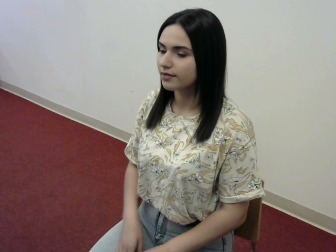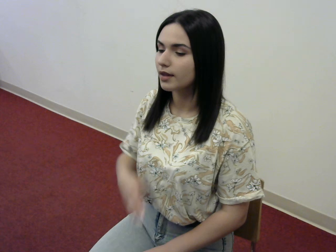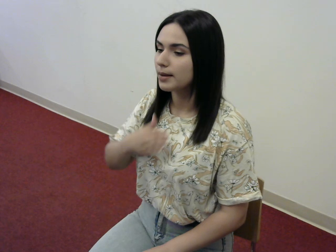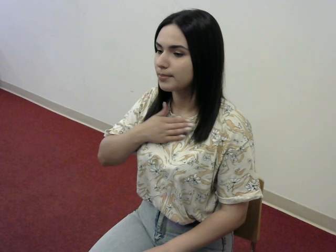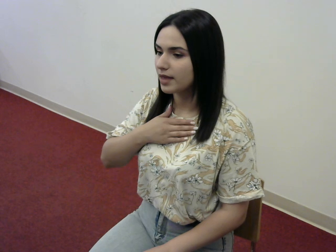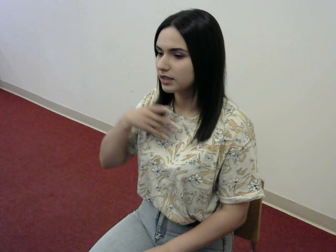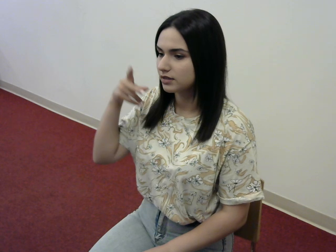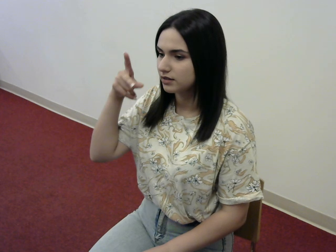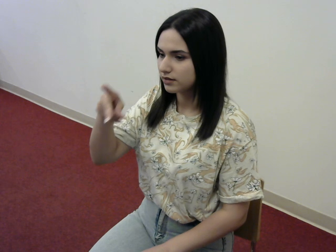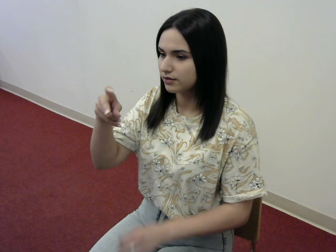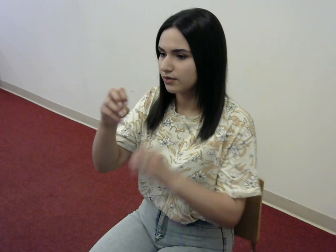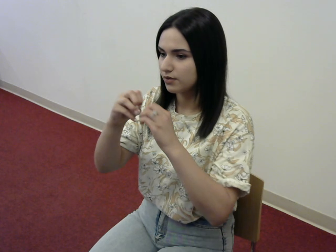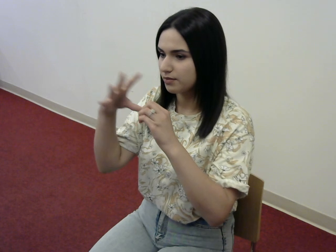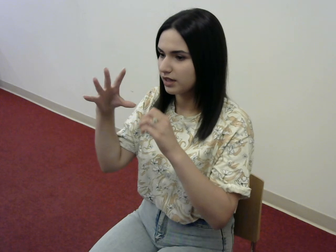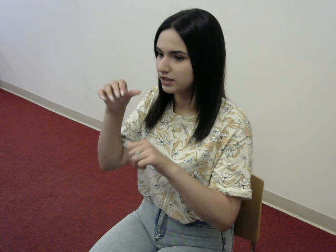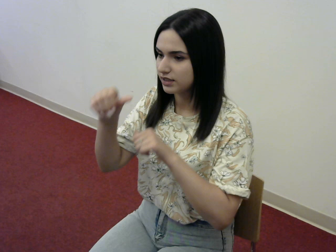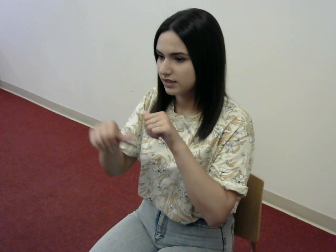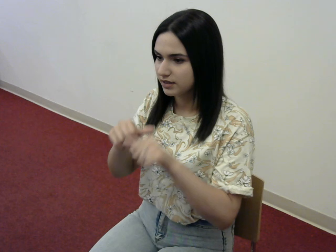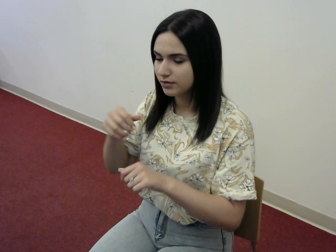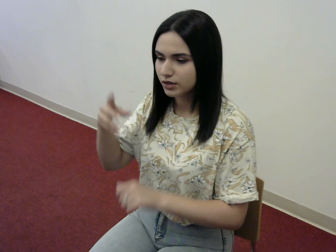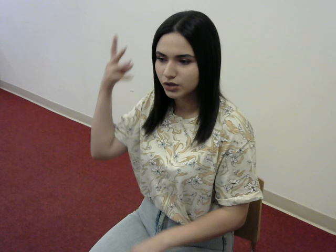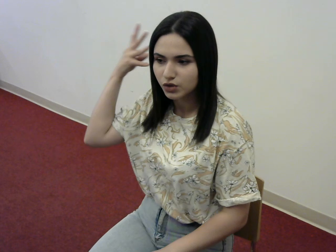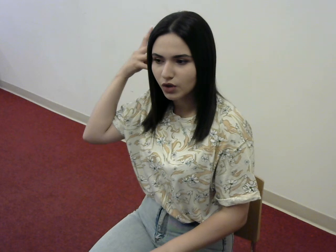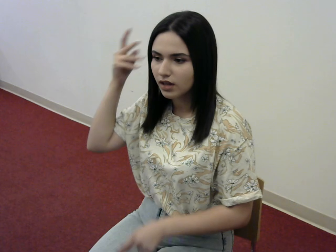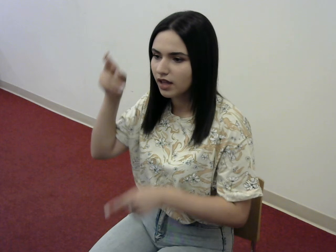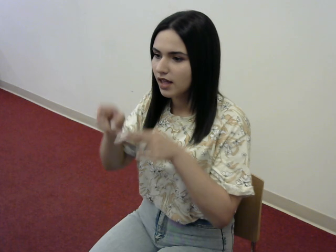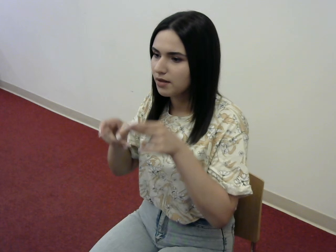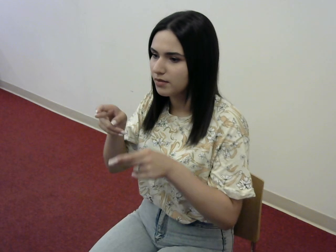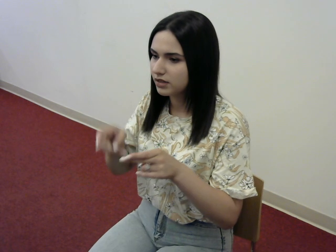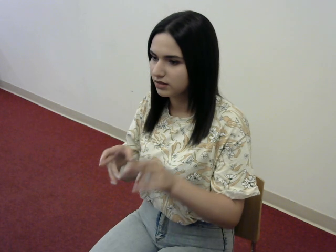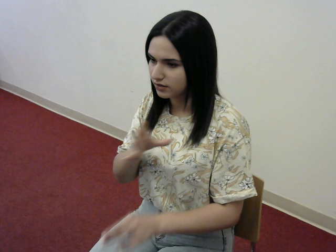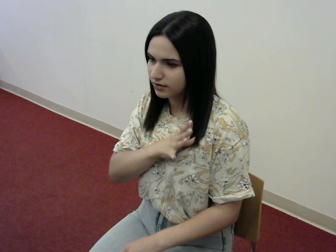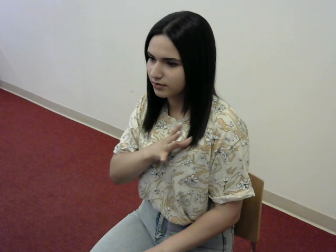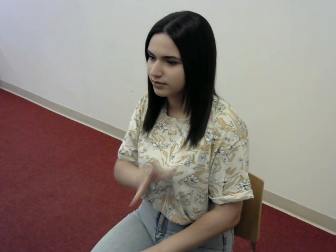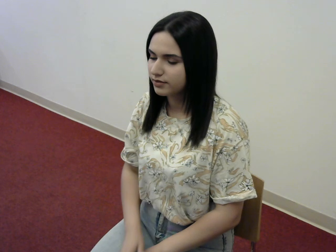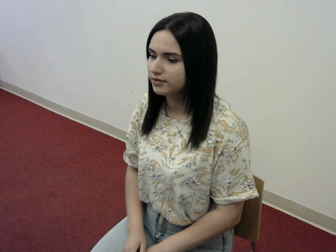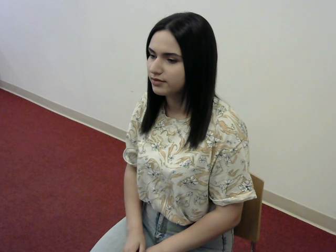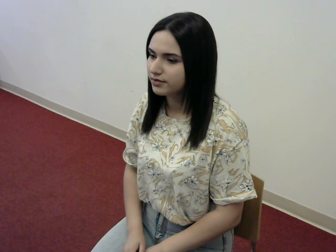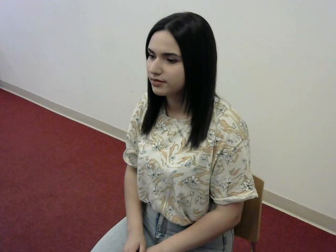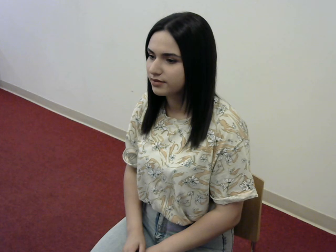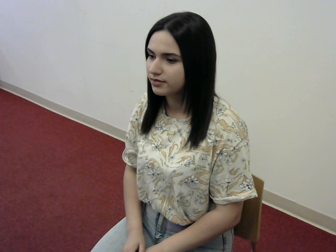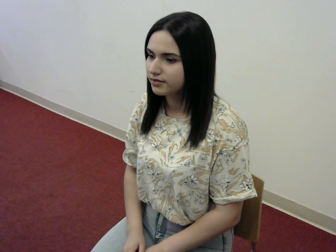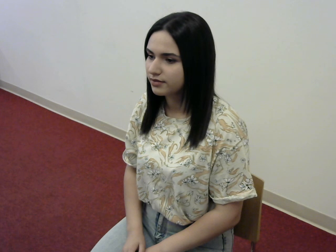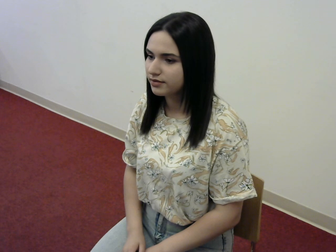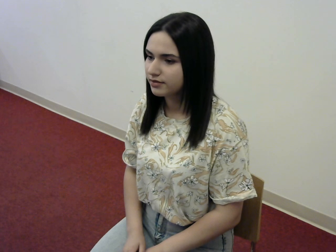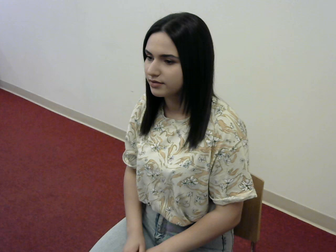Mən 2015-ci ildə koxlear implant əməliyyatı keçirmişəm